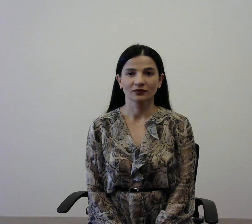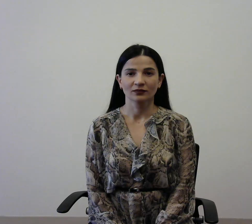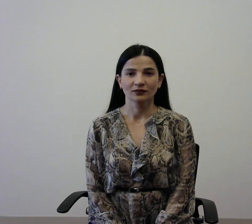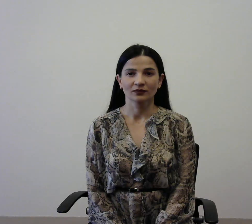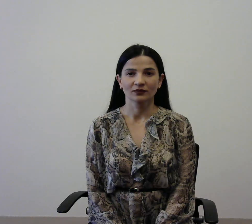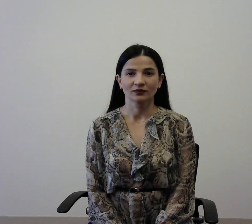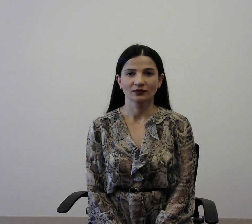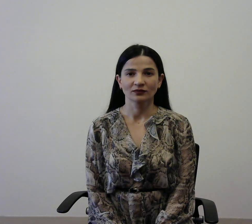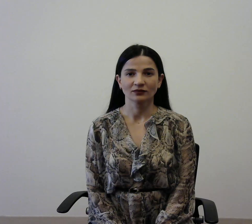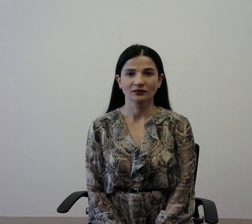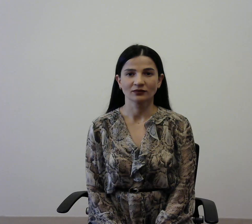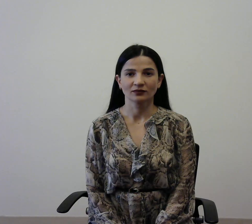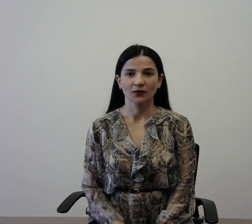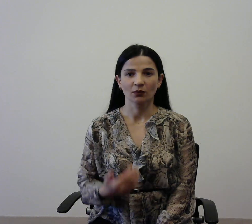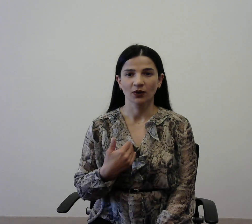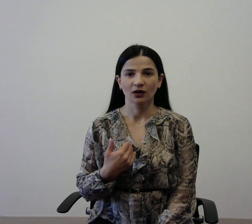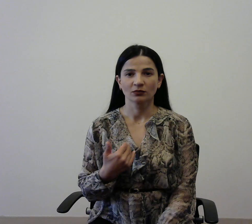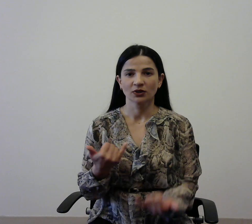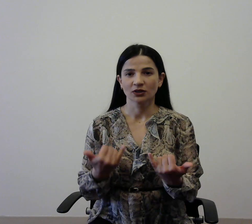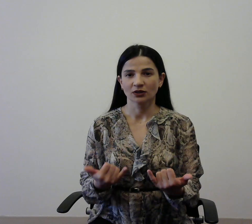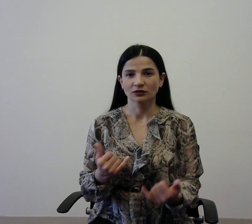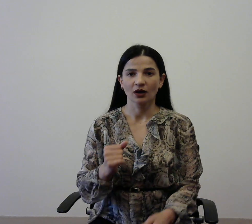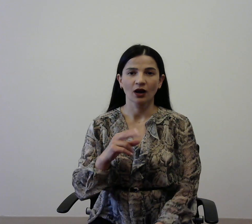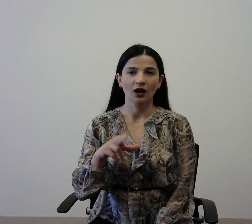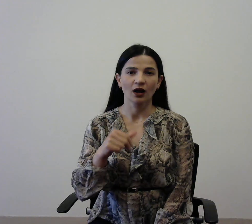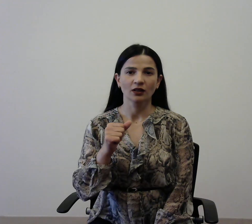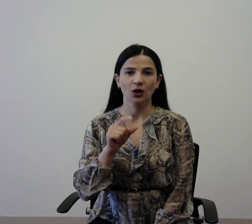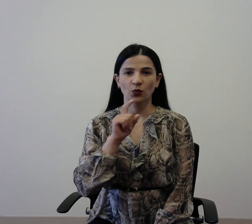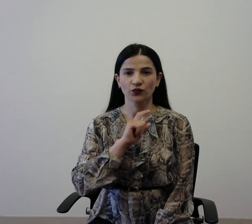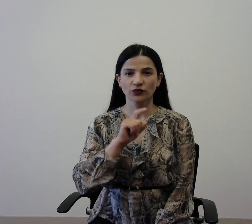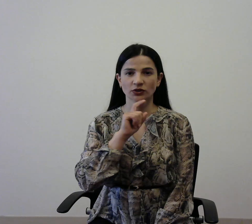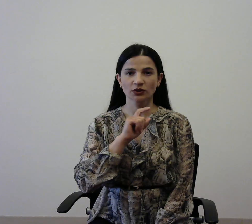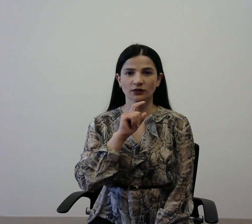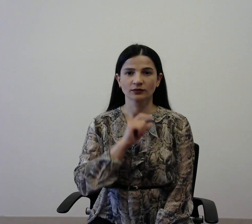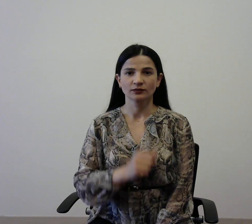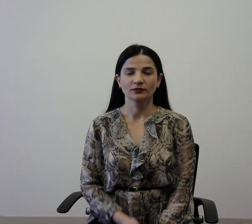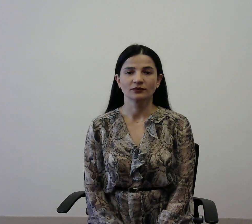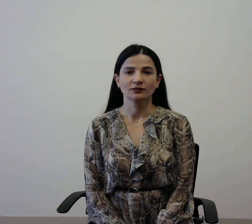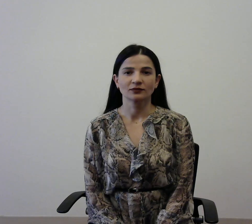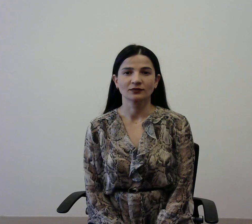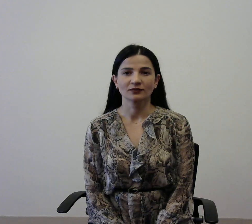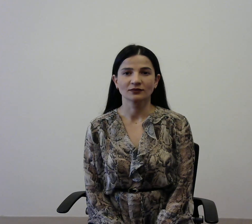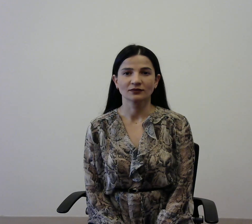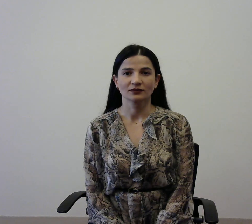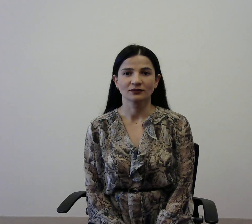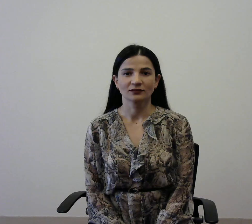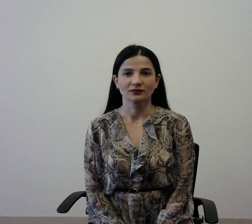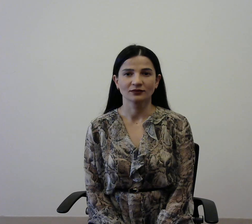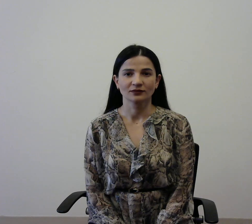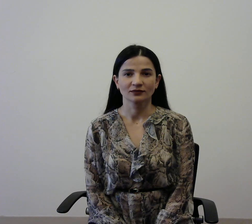Mən indi ADA universitetindəyəm